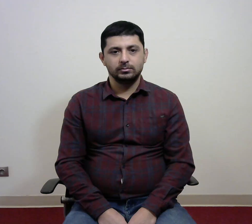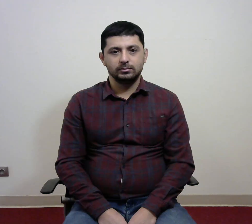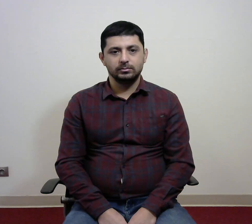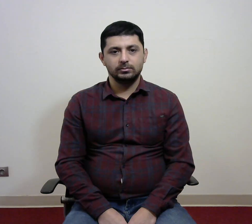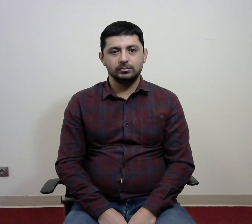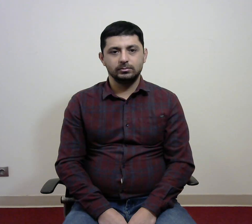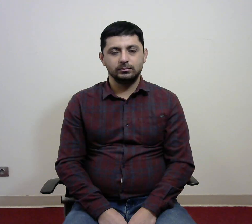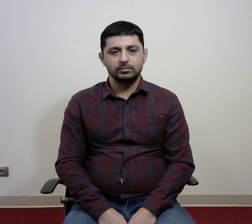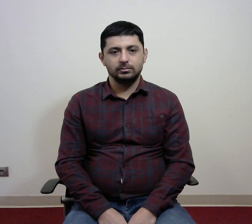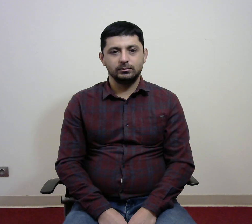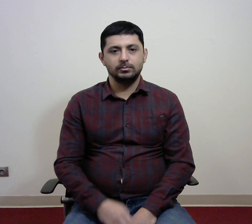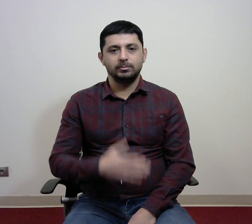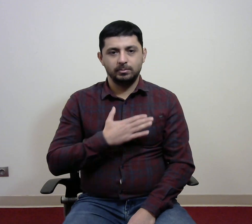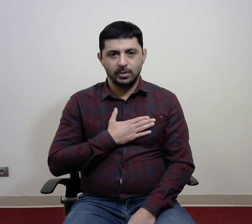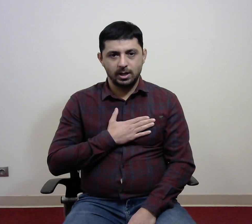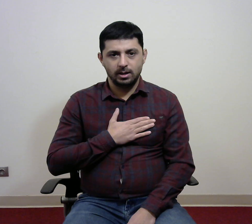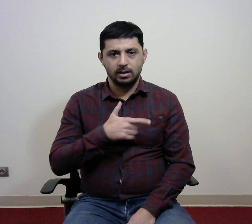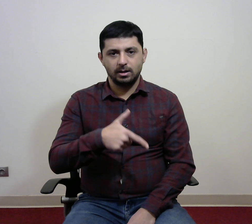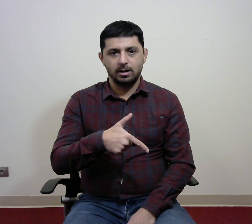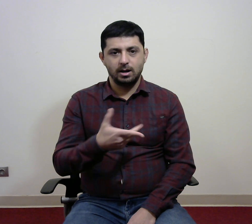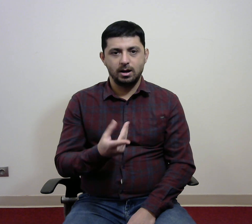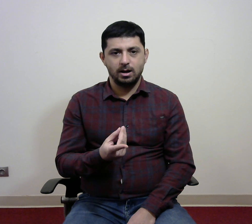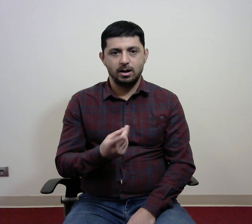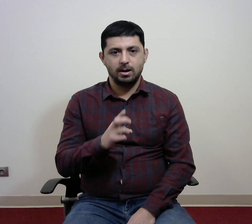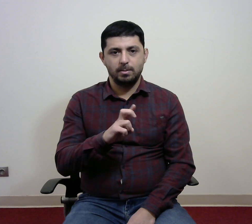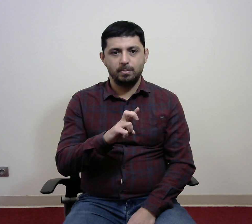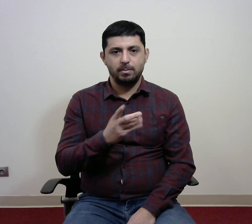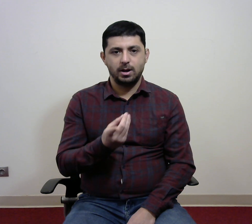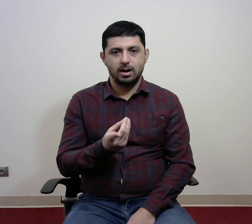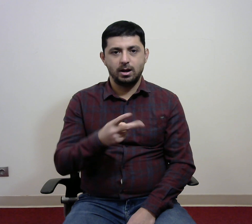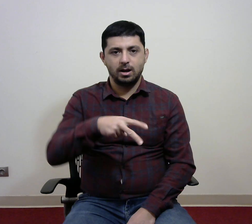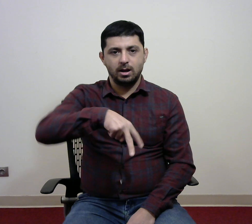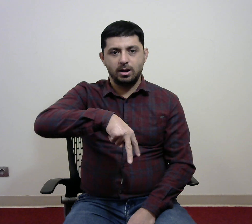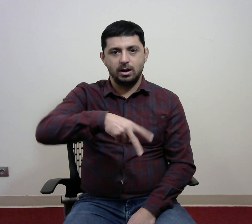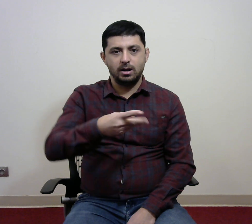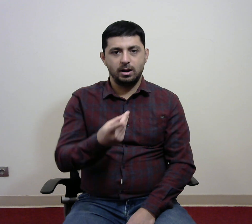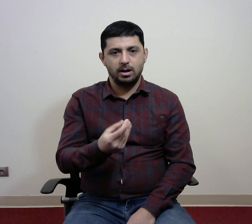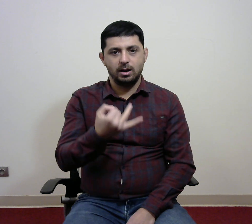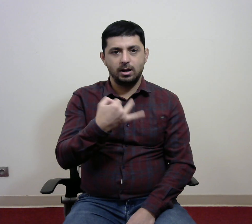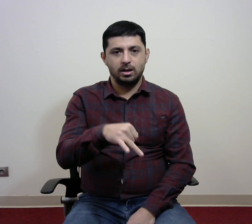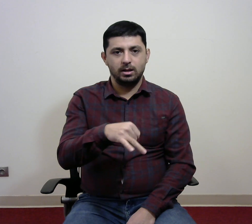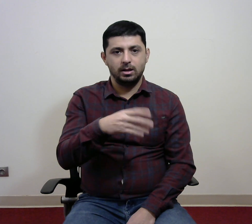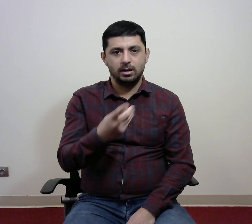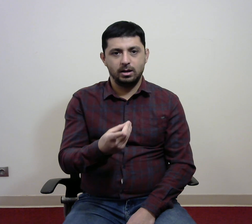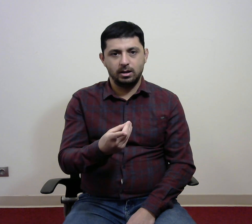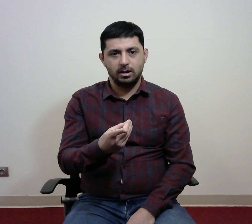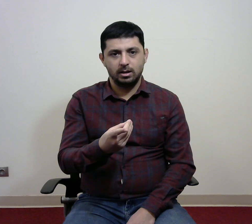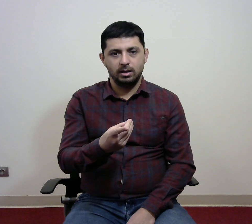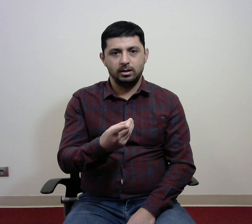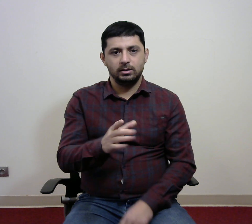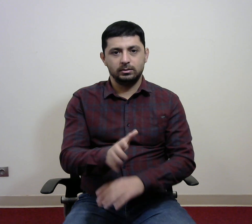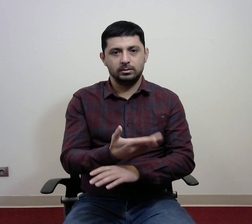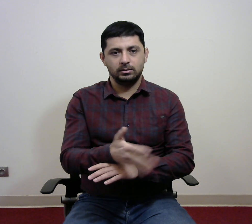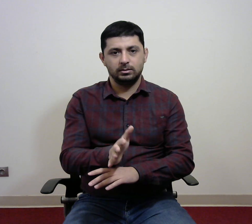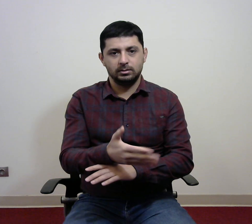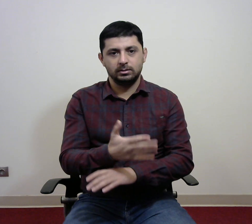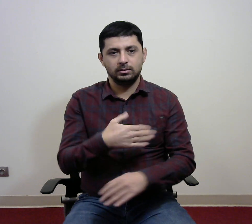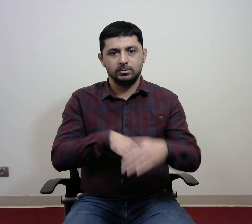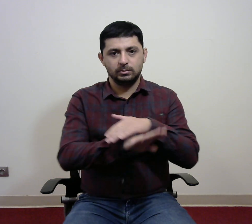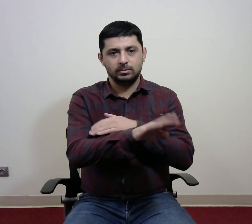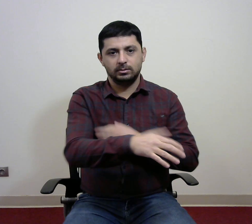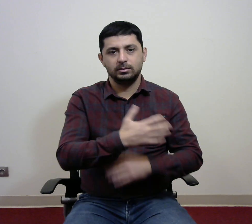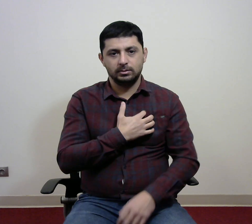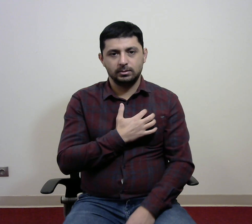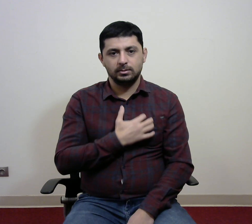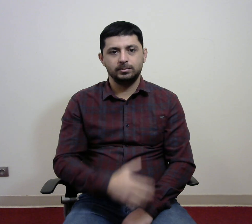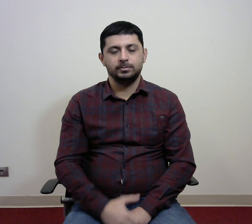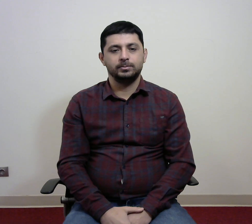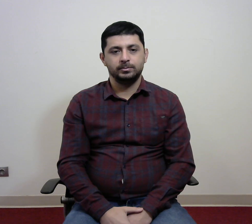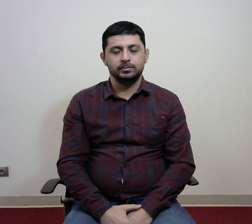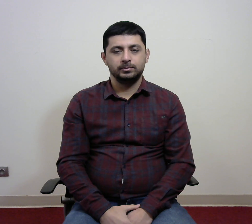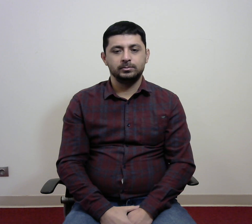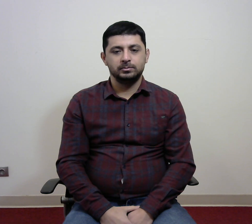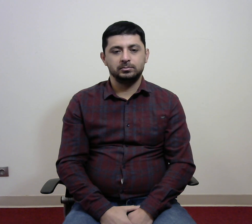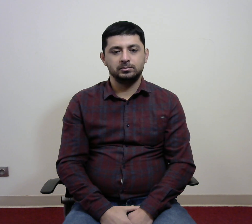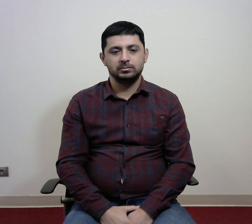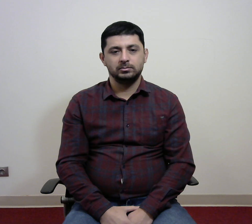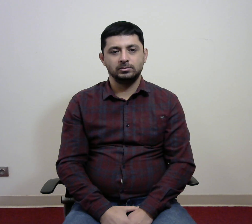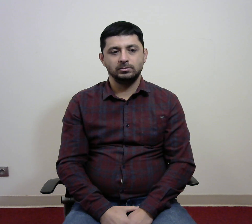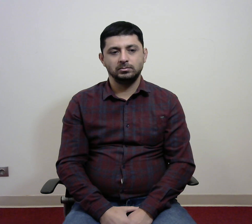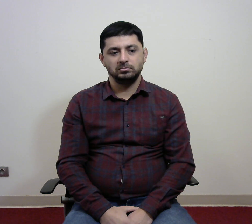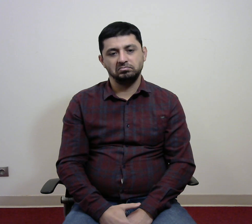Mən Qəbələyə gəzməyə getmək istəyirəm